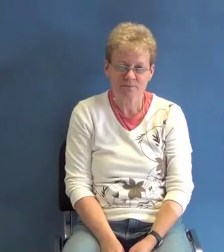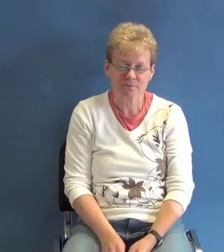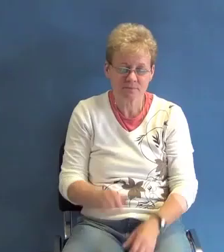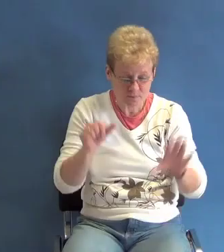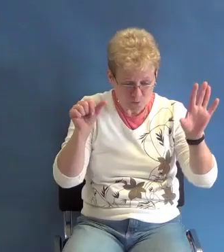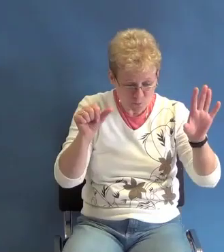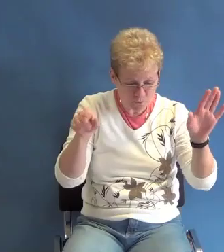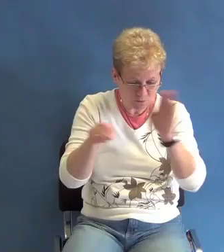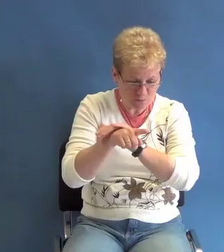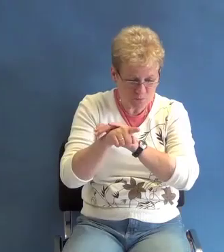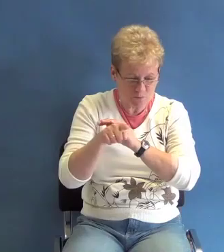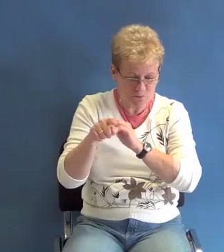Szósta do...